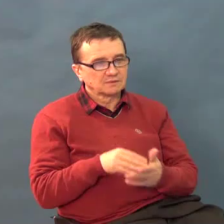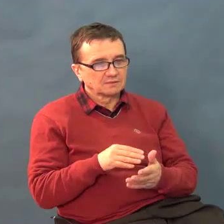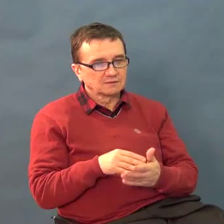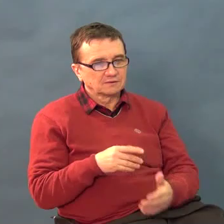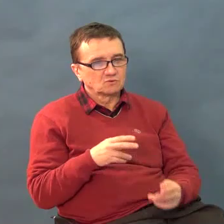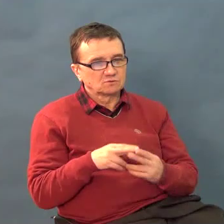Blokada.